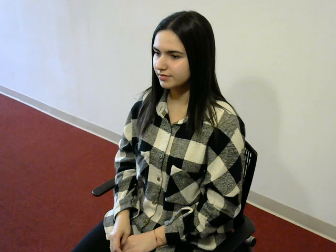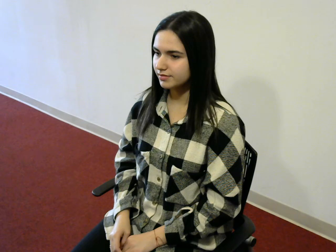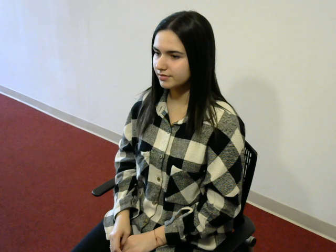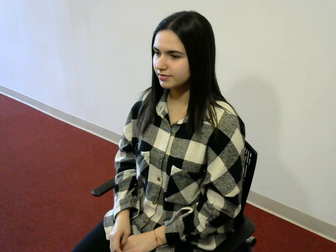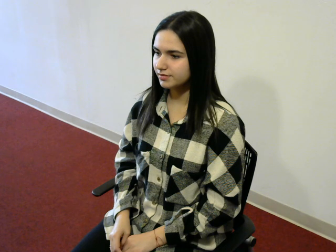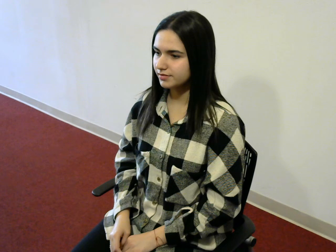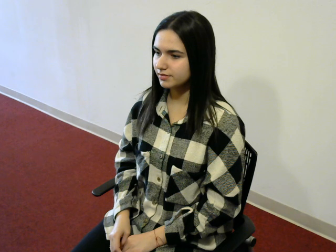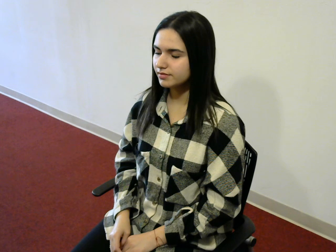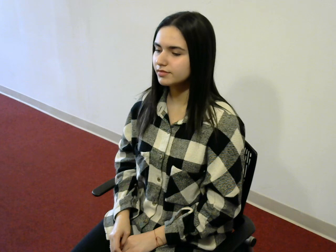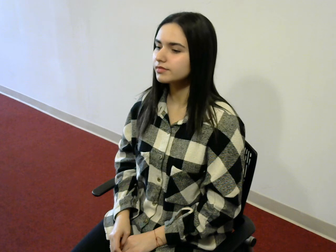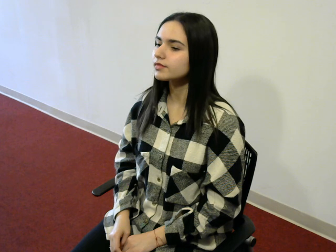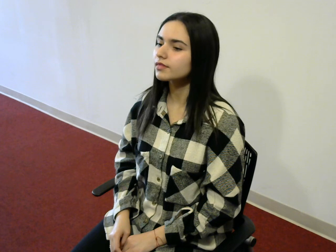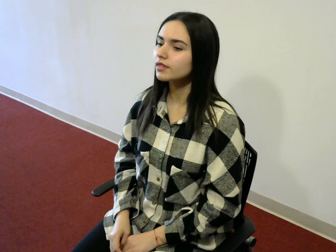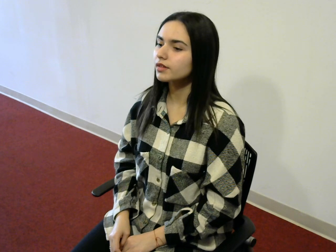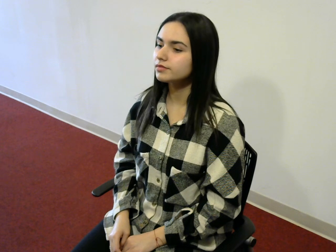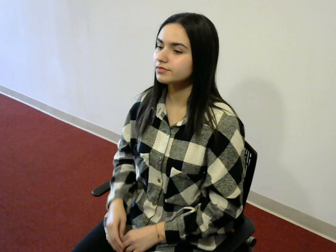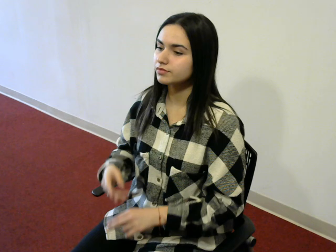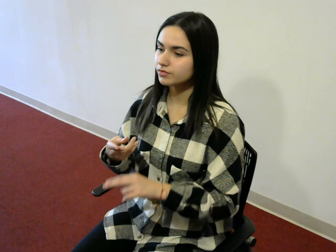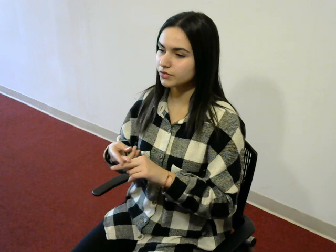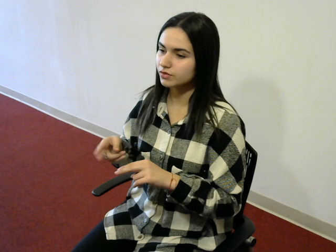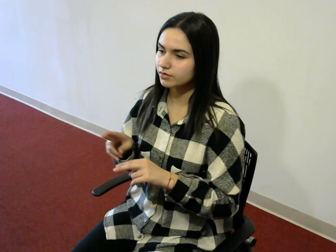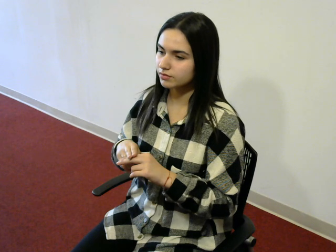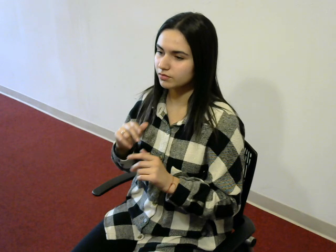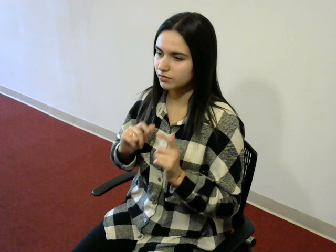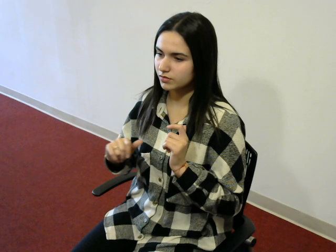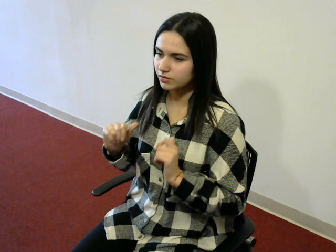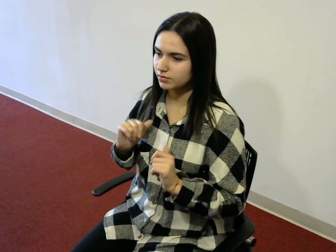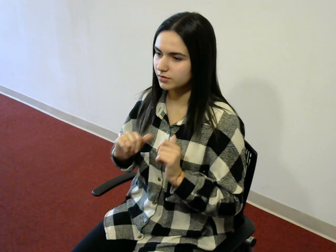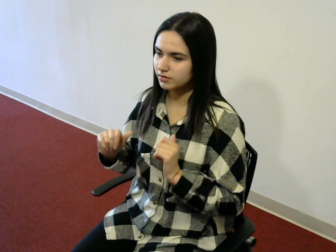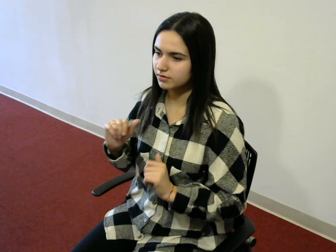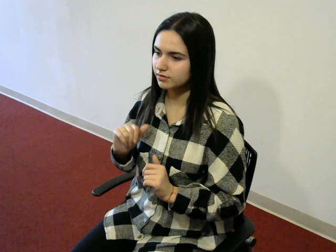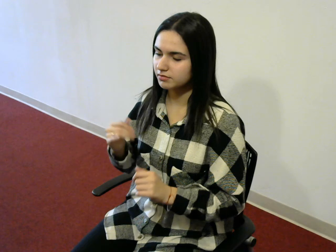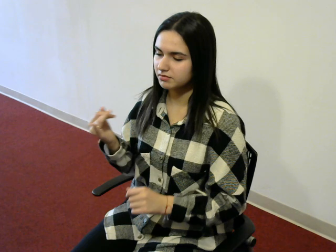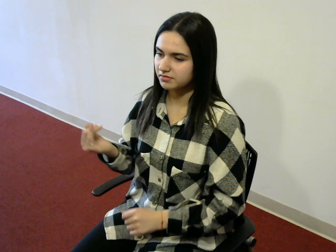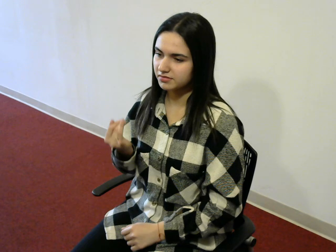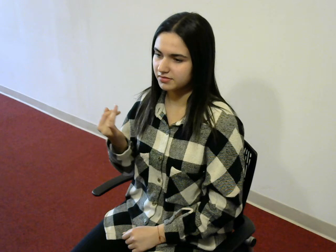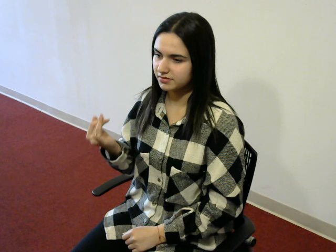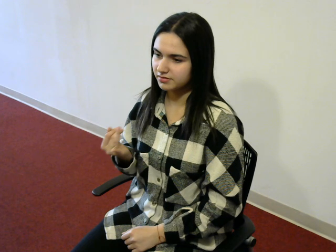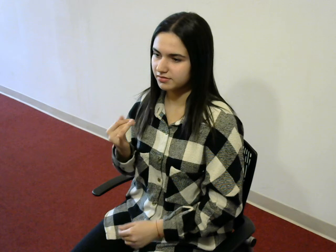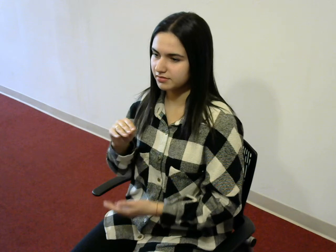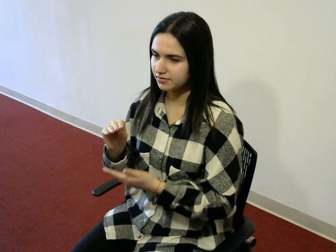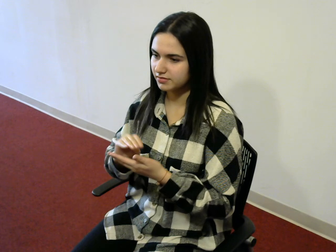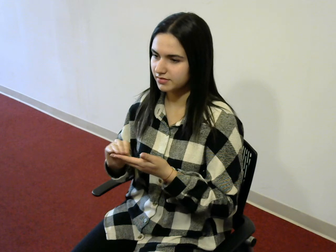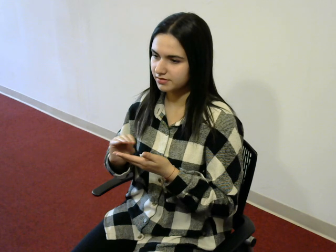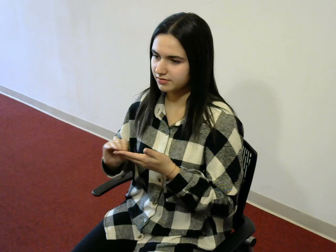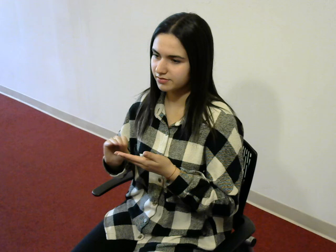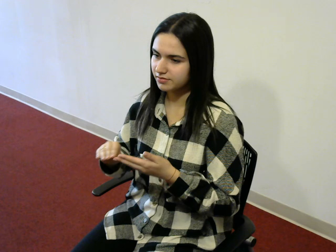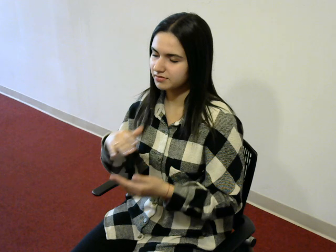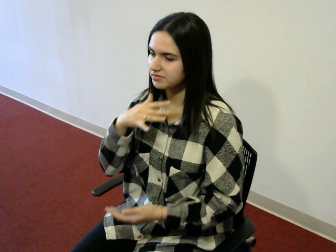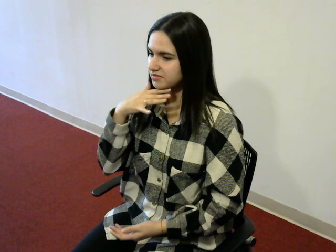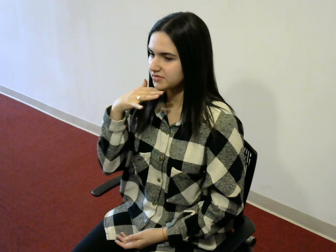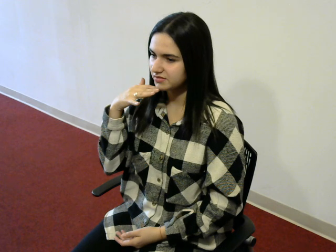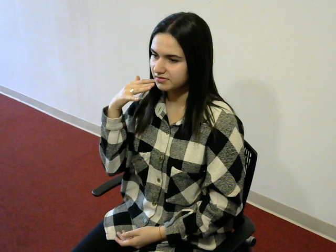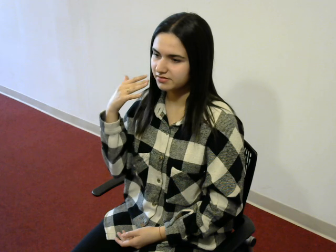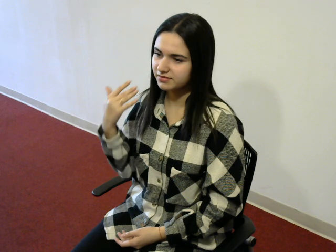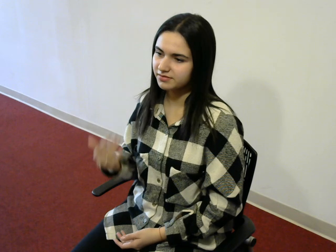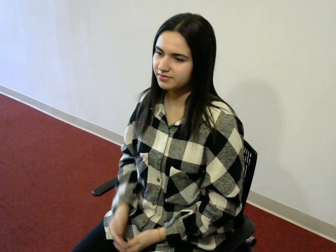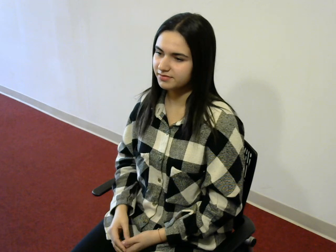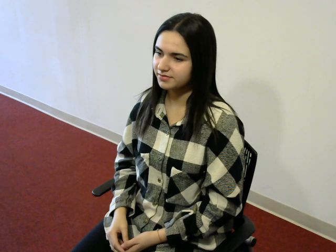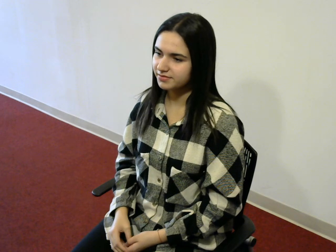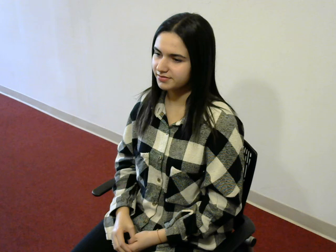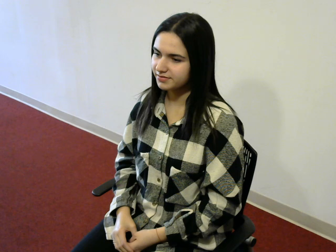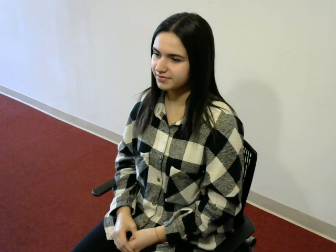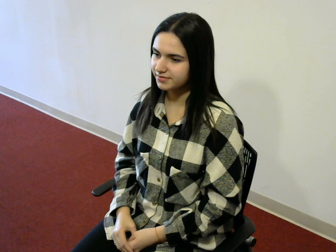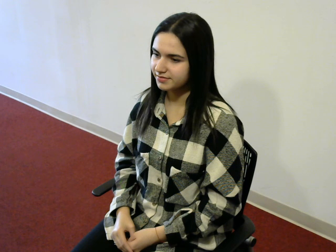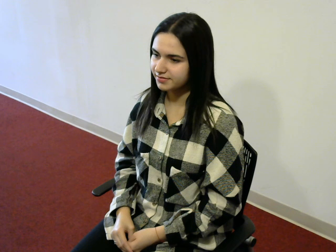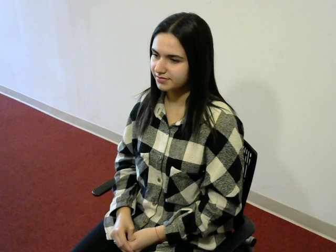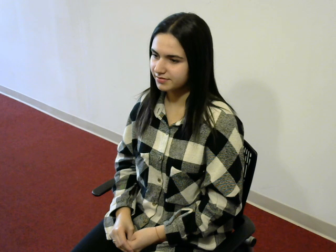Bu müəllimin maraqlı yazıları çoxdur